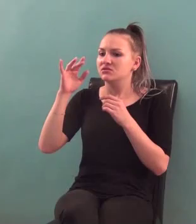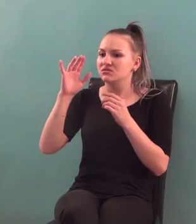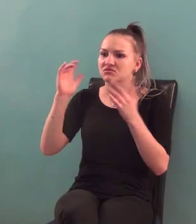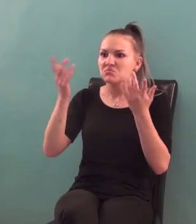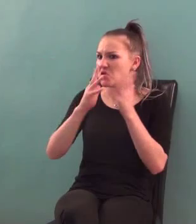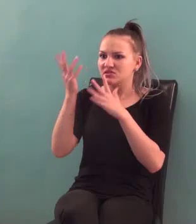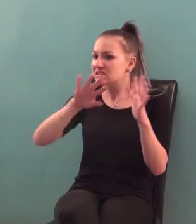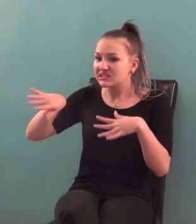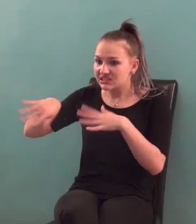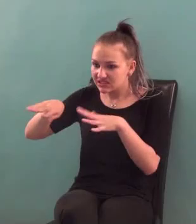Myślą, że jest pożar i ewakuują wszystkich.